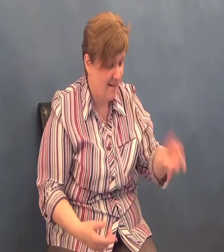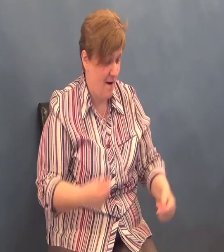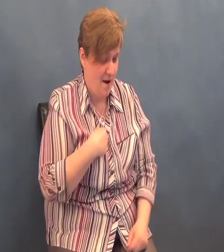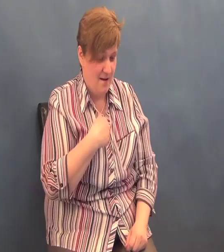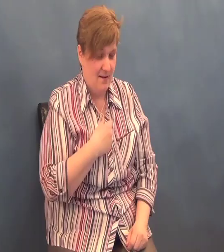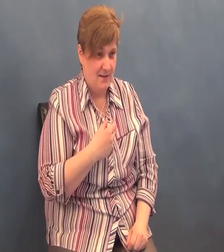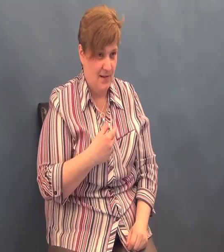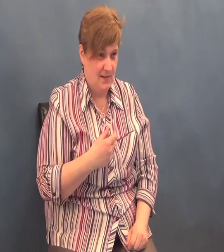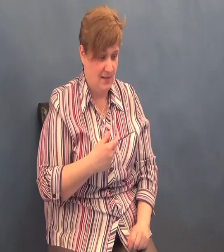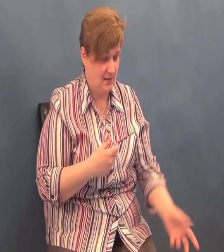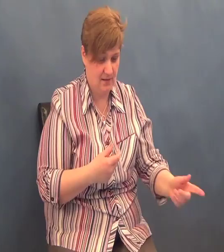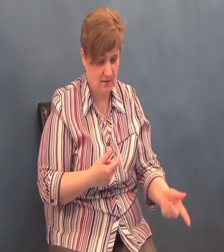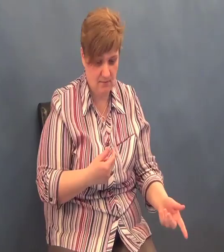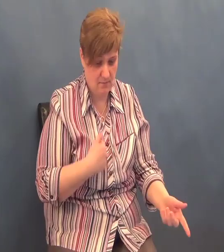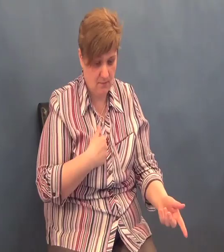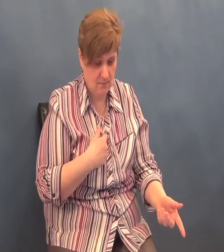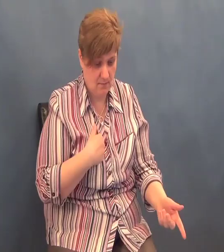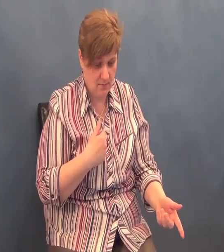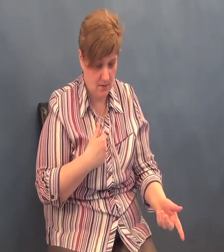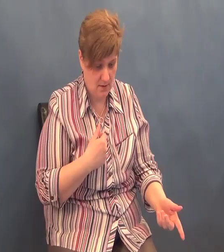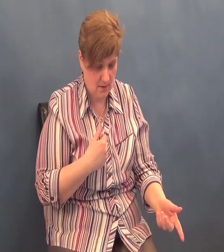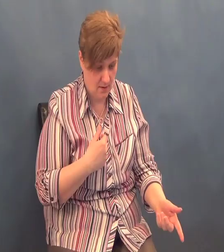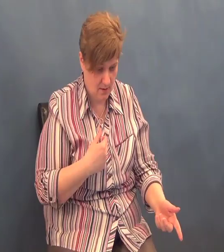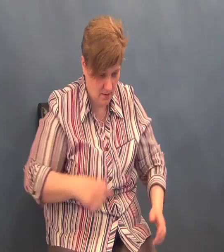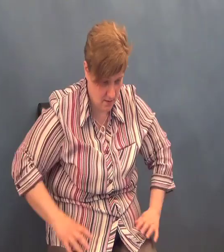Ja, ja.